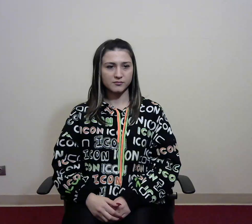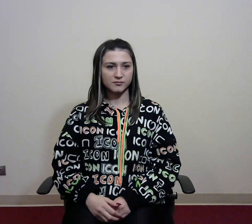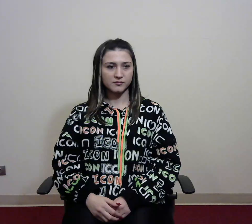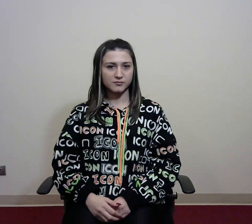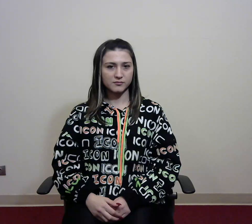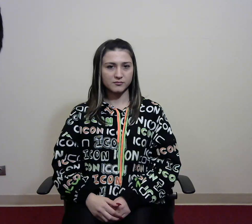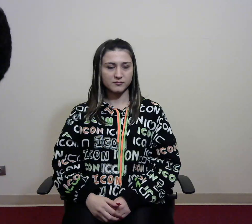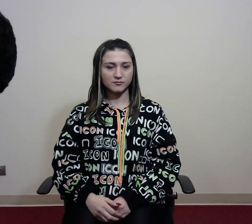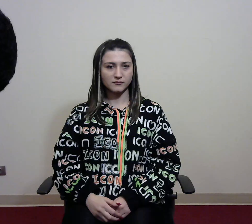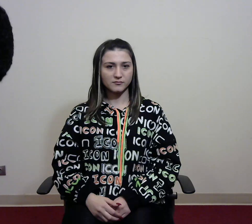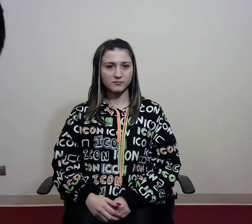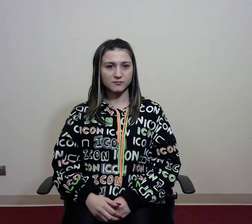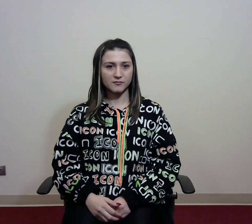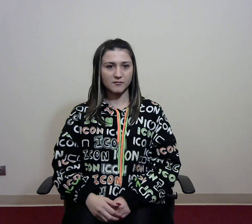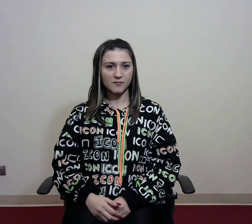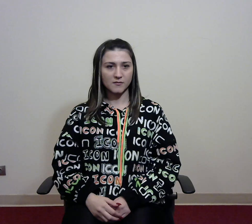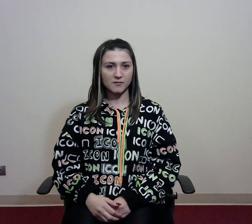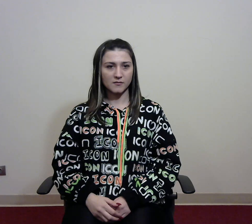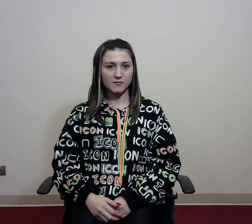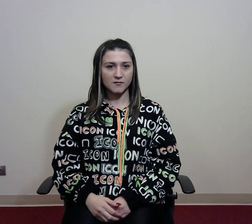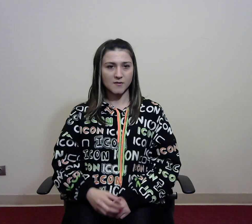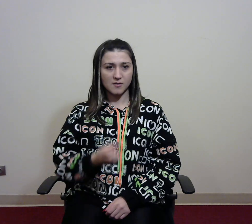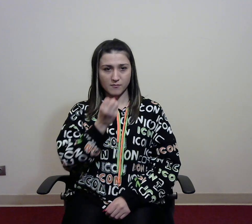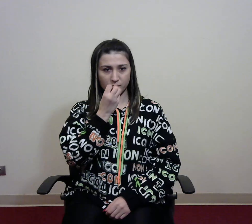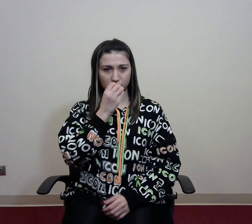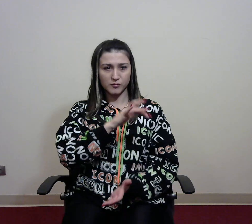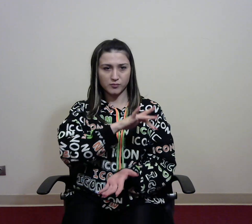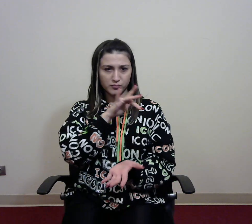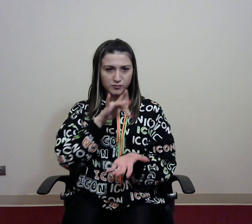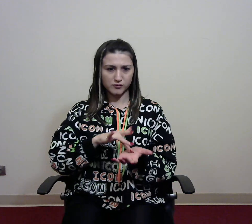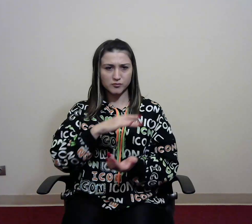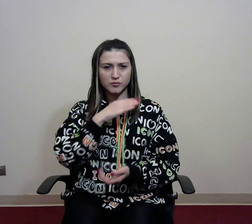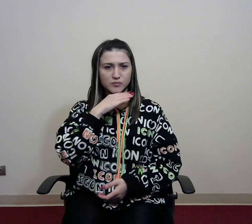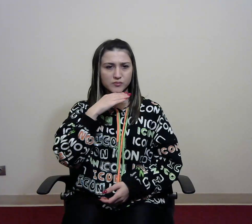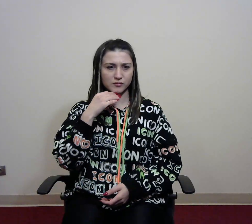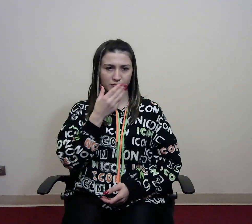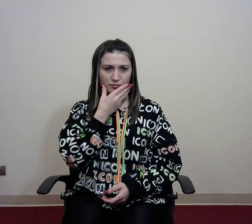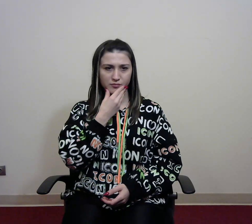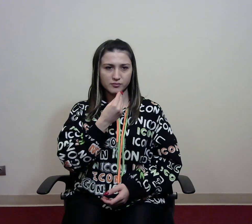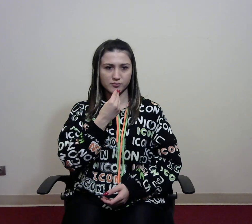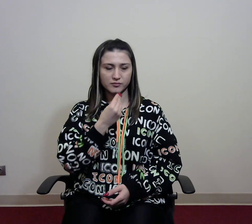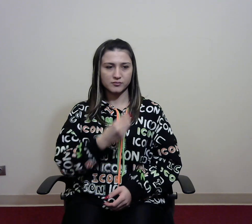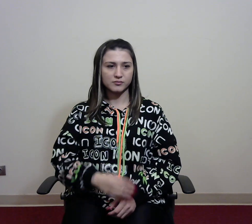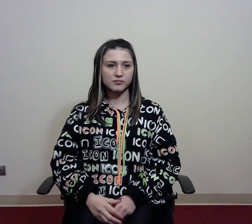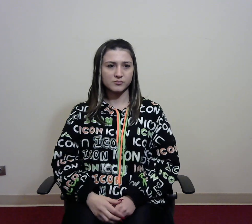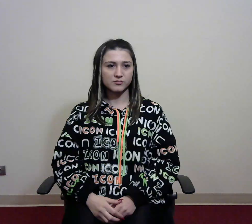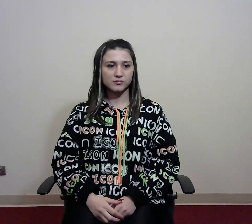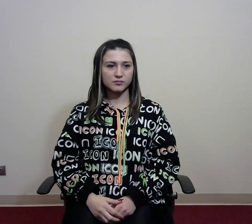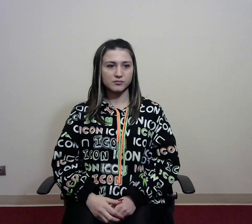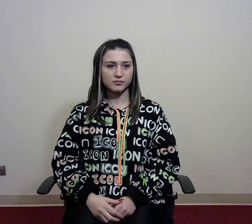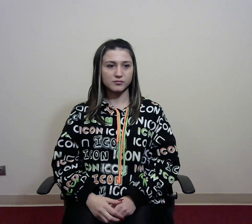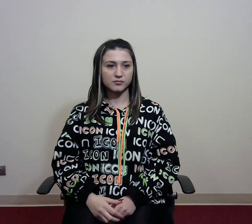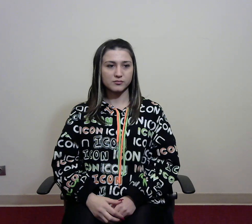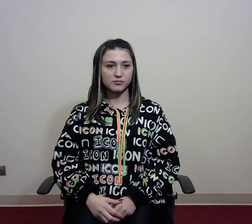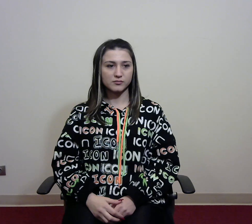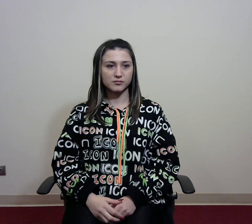Bakı şəhəri çox gözəldir